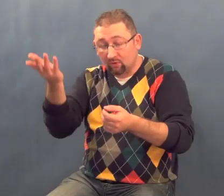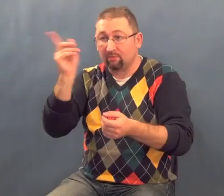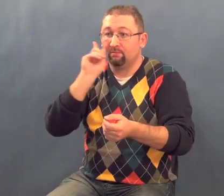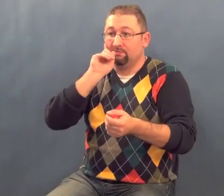No.